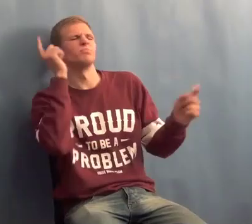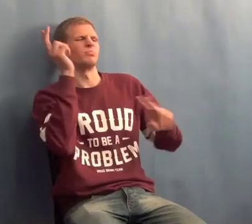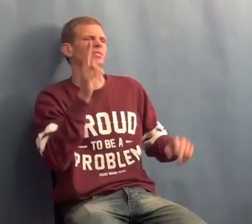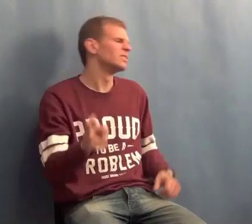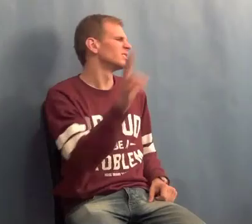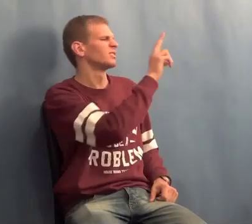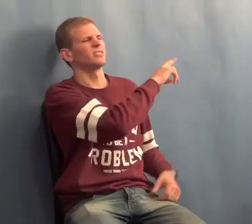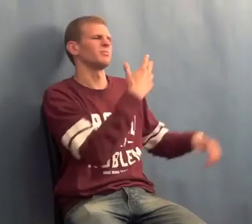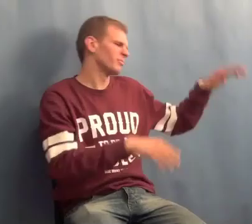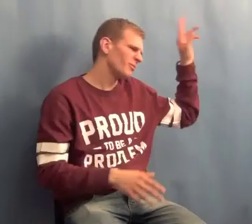Popatrzyła w bok i wyłączyła budzik, chciała dalej spać.